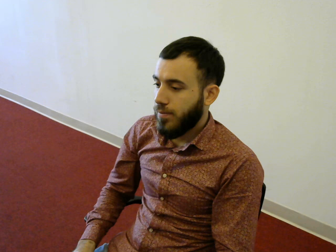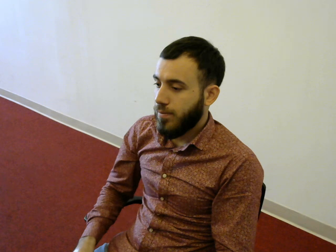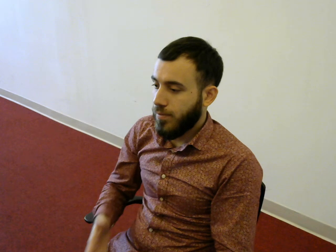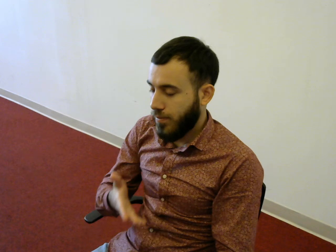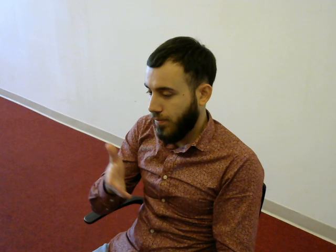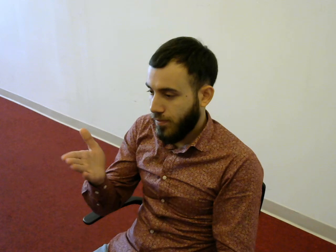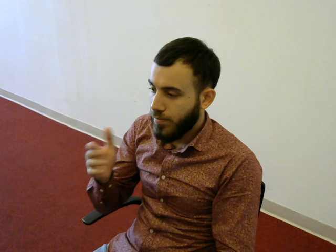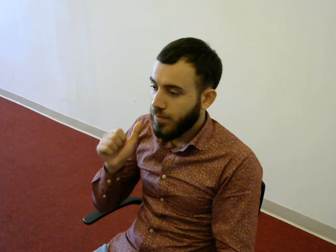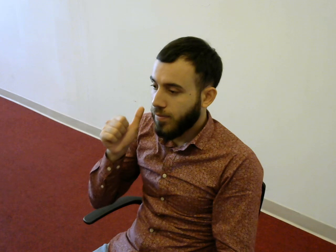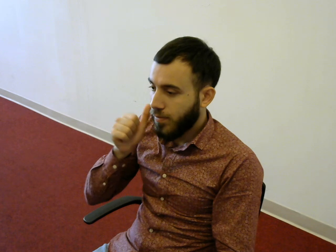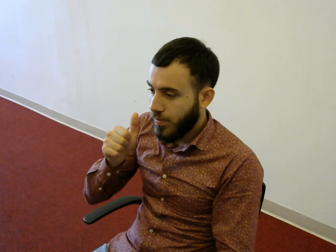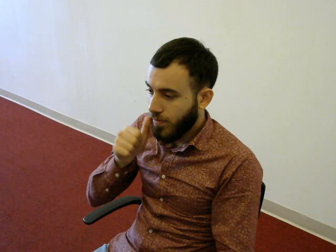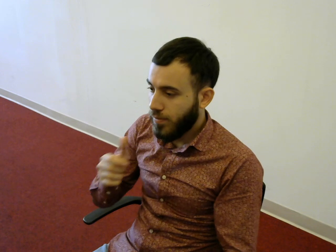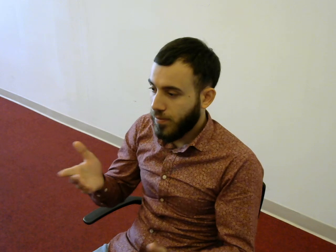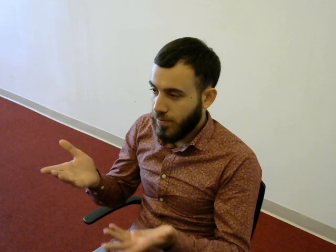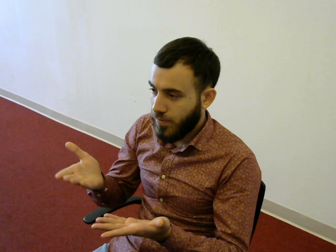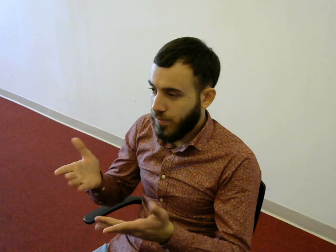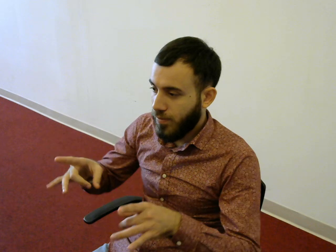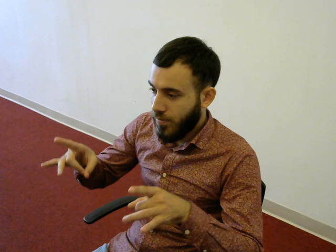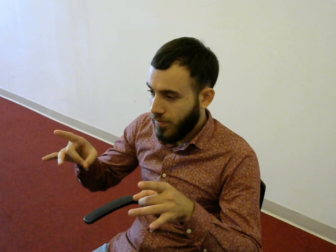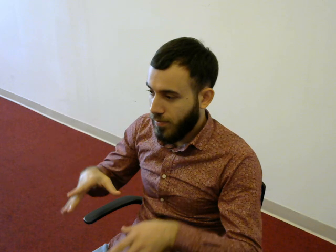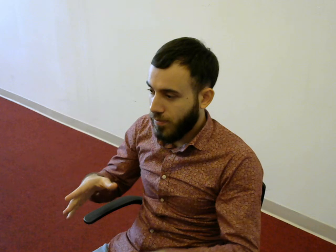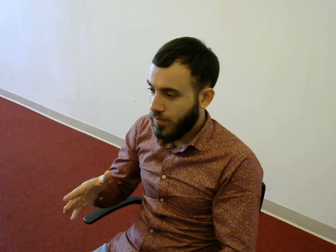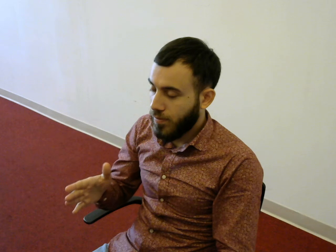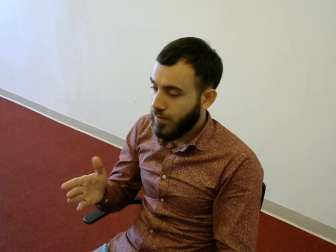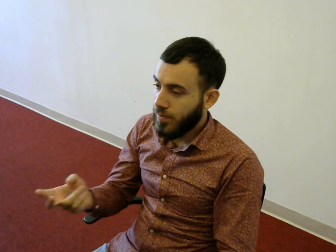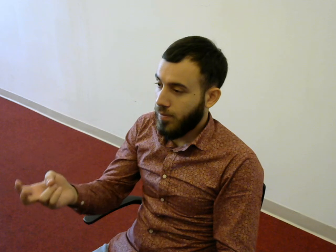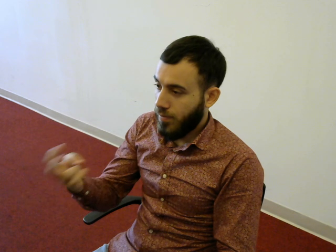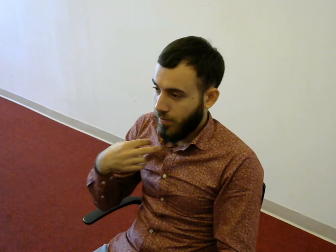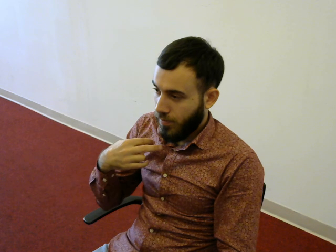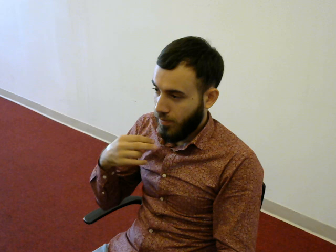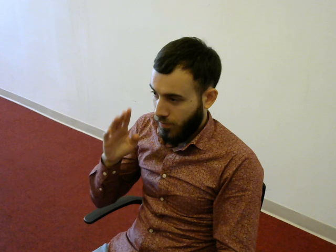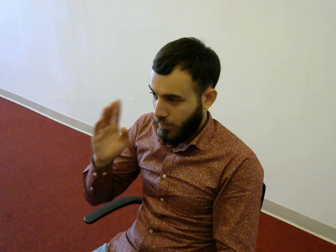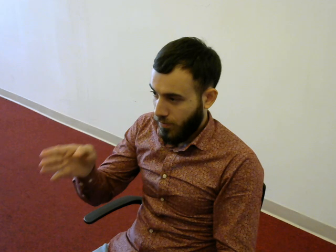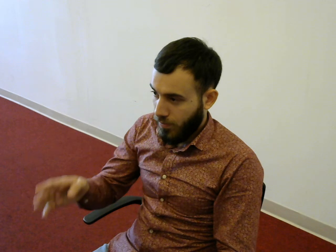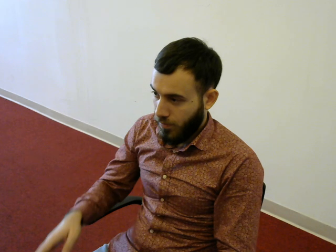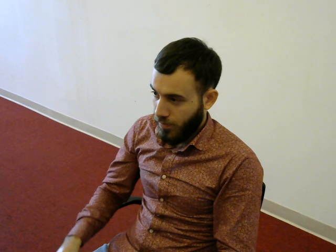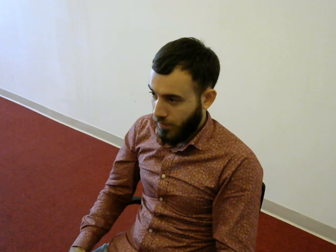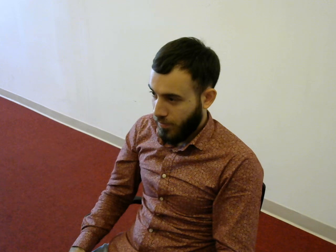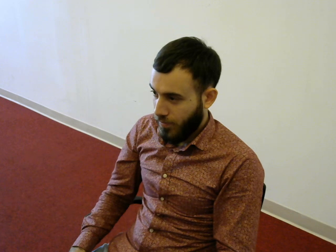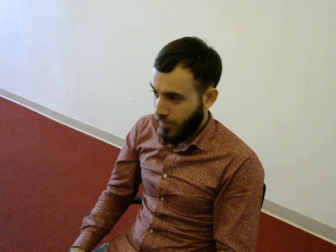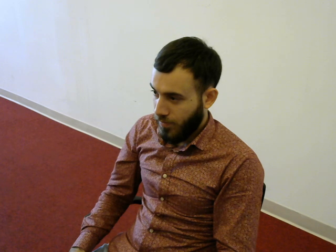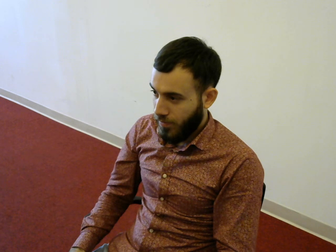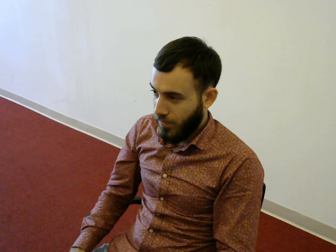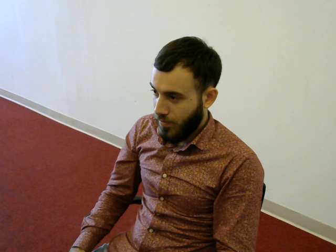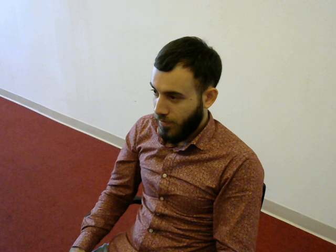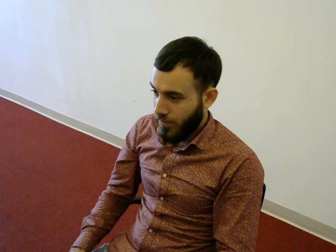Siz sabah hansı restorana gedəcəksiniz?